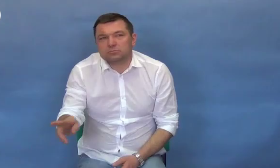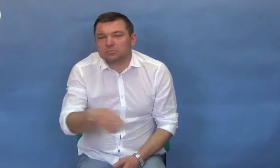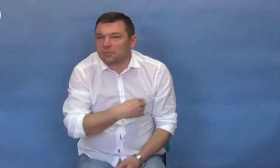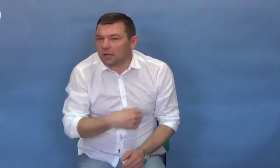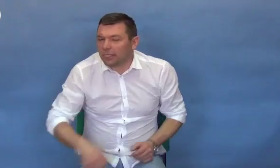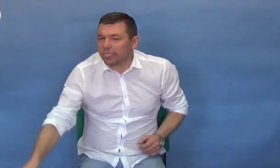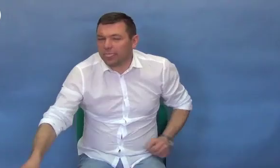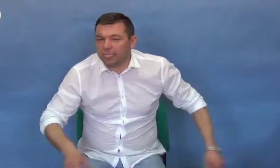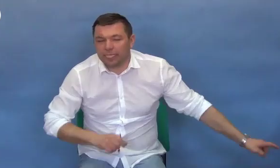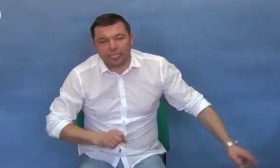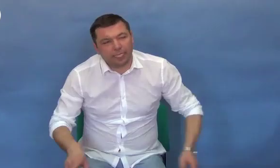A w Polsce rzucają śmieci.